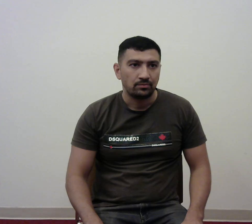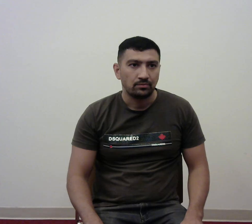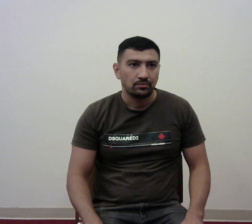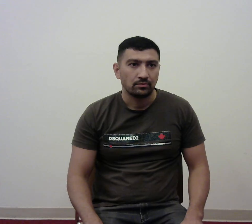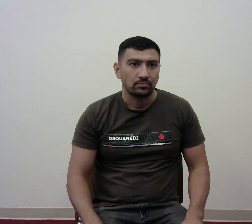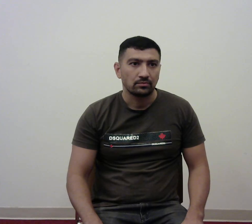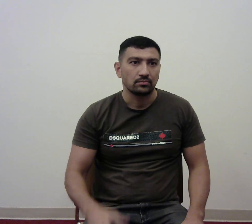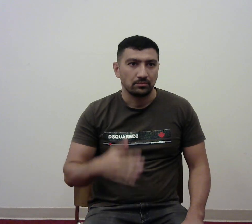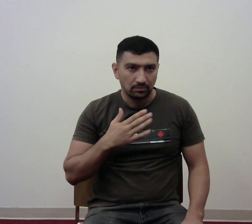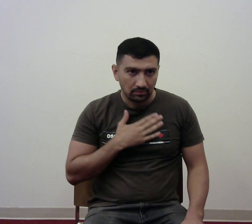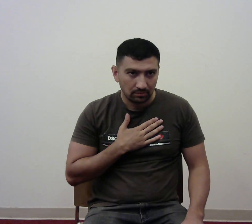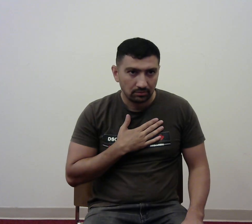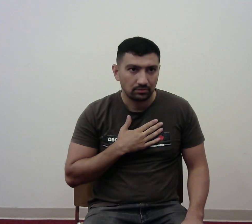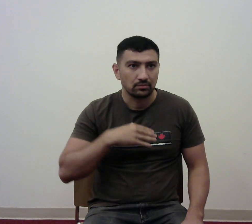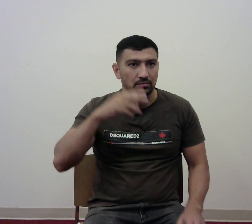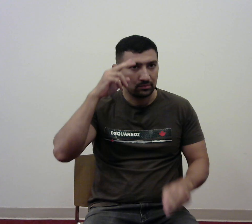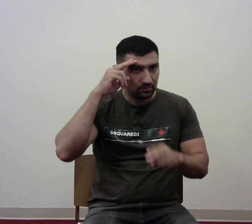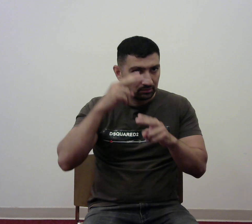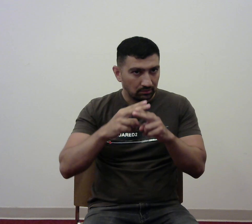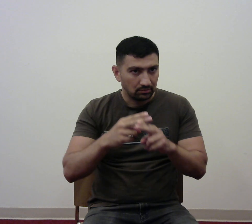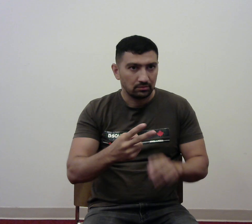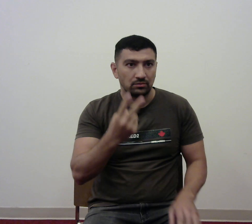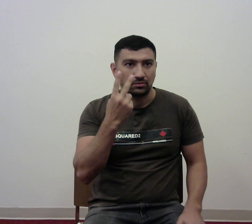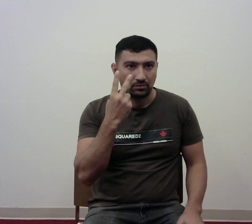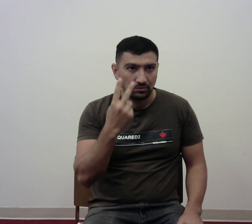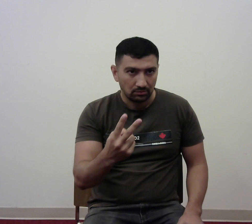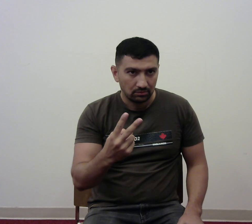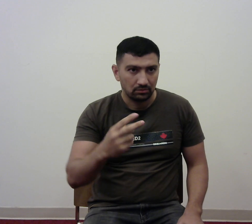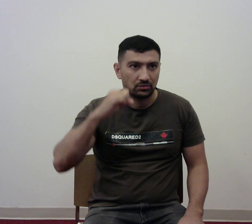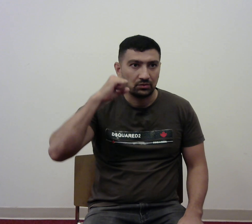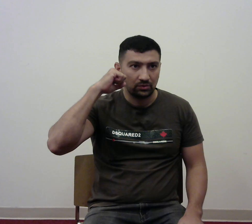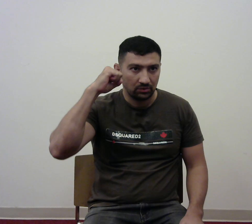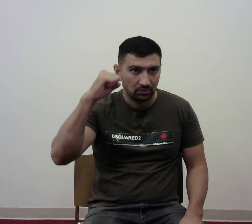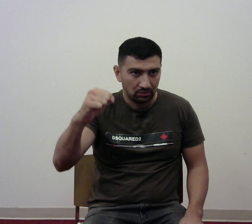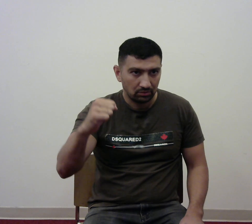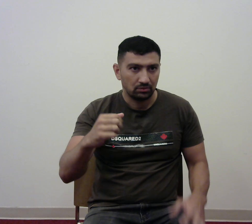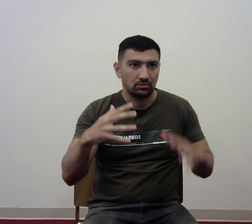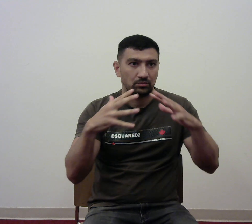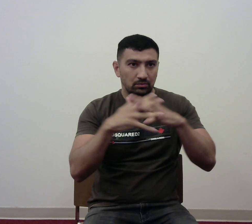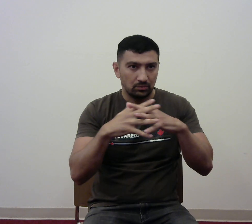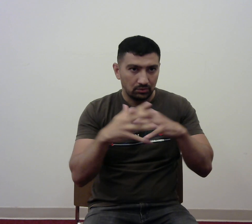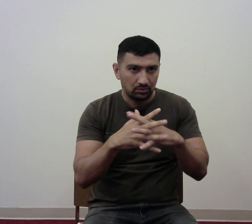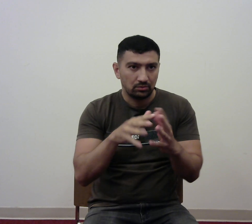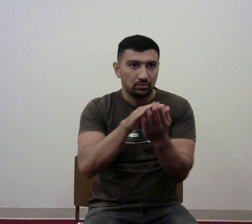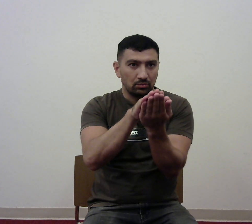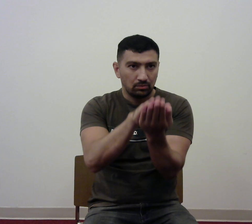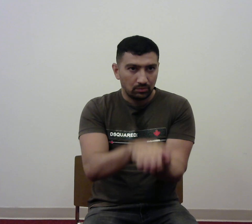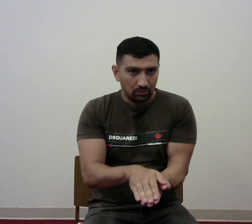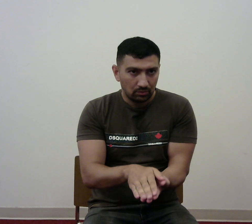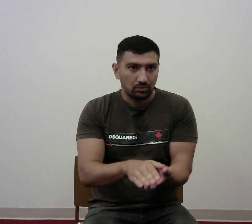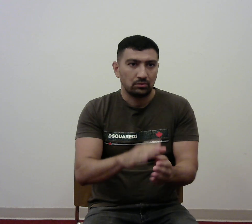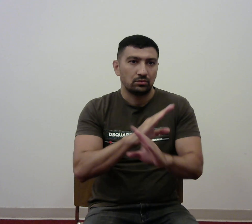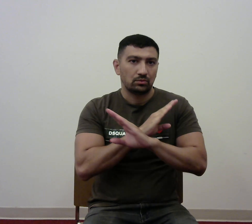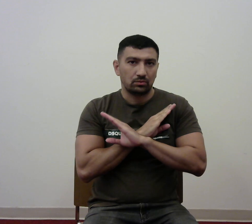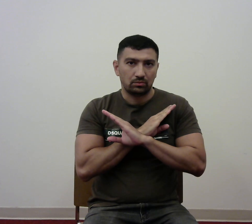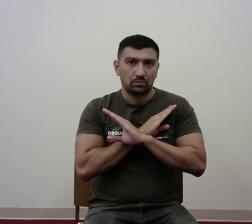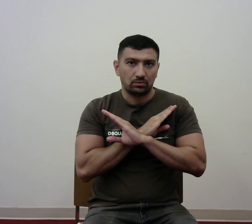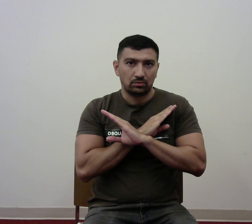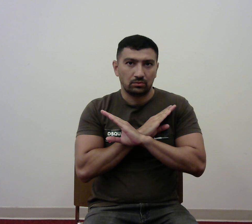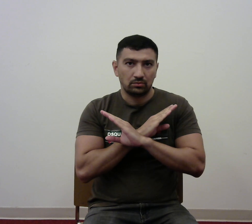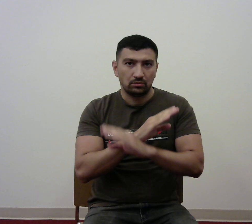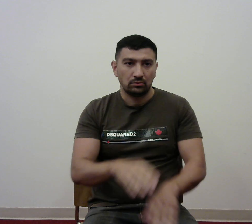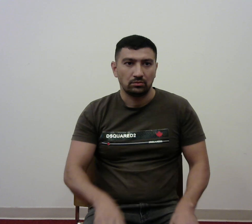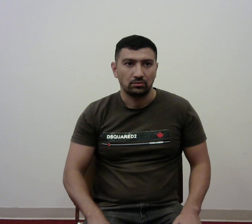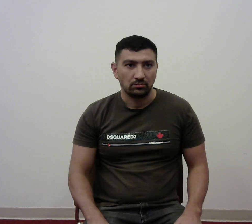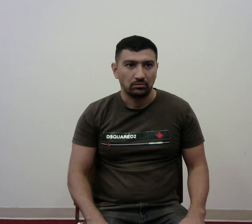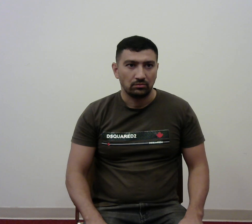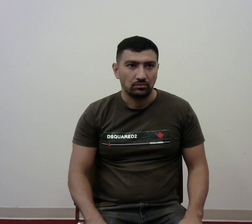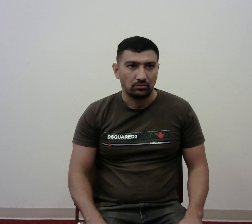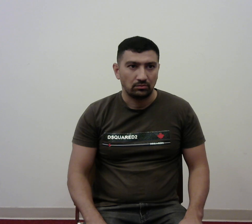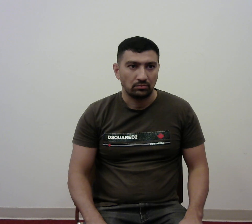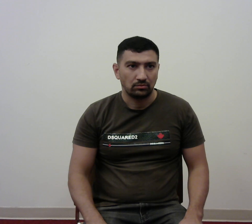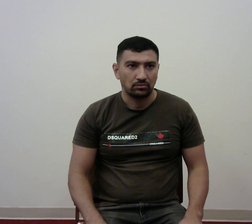Mənim qardaşım 2-ci Qarabağ müharibəsində şəhid olub